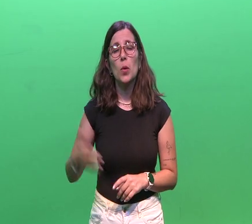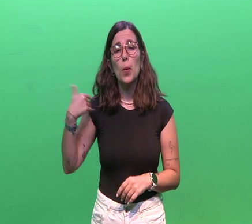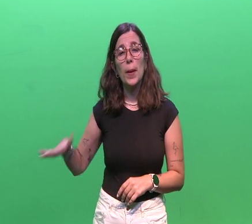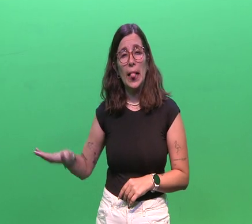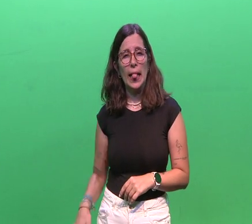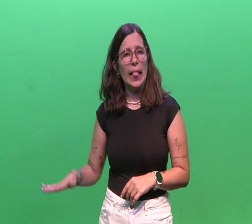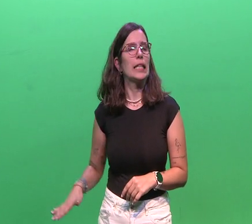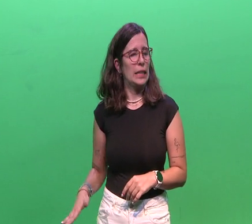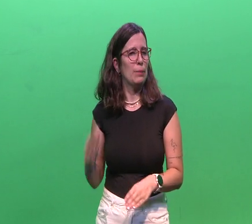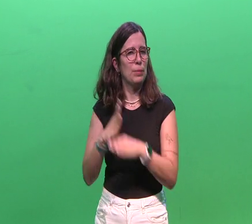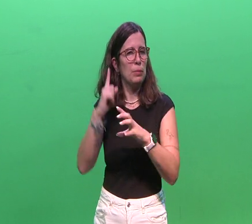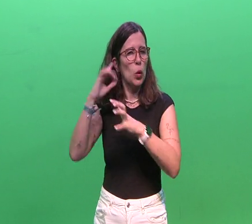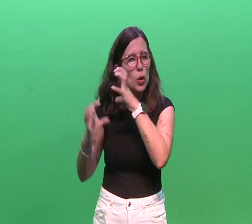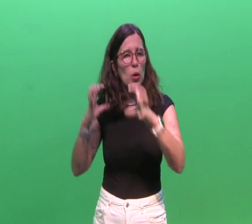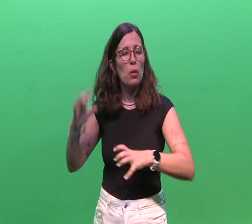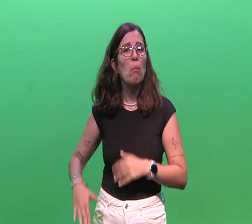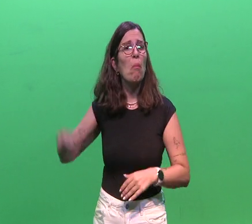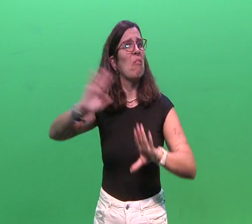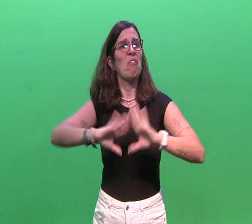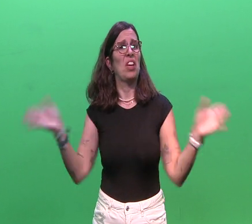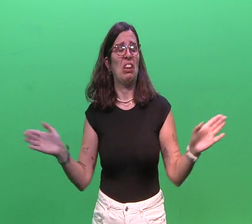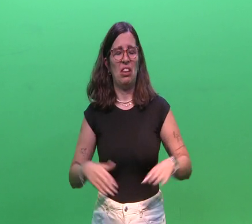Quan era petita, sí, sempre sentia sorolls, però quan vaig créixer ja no.